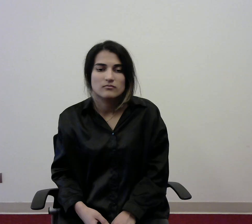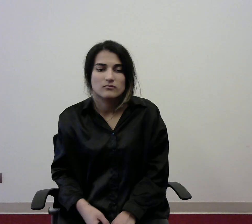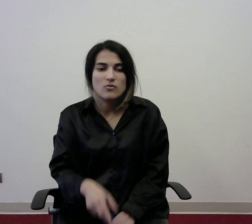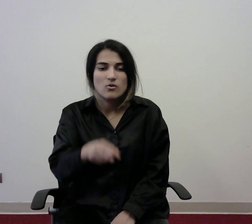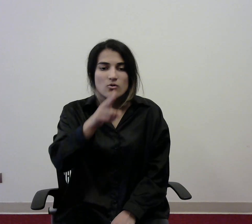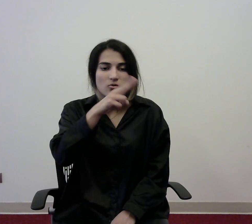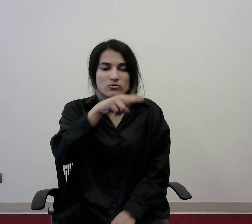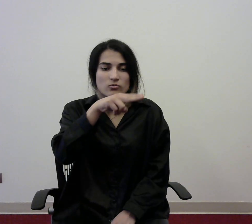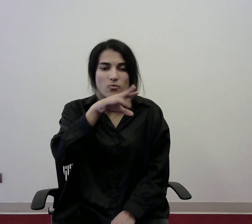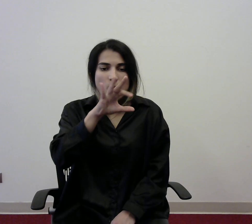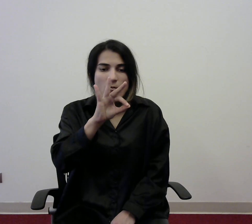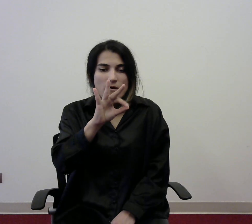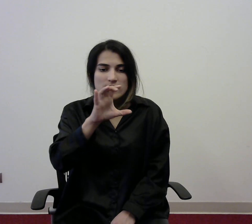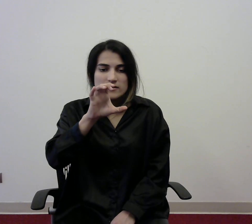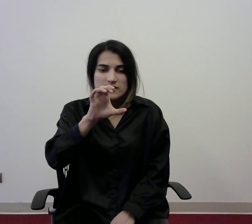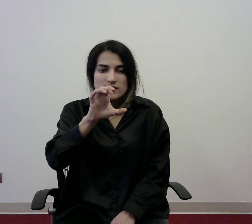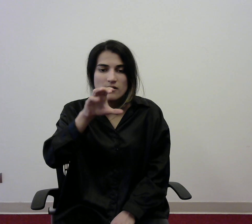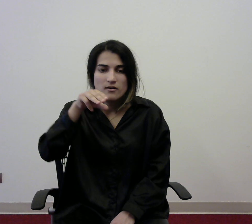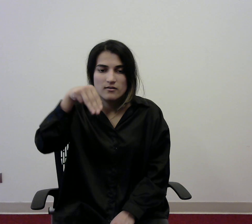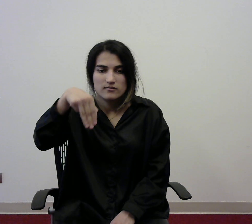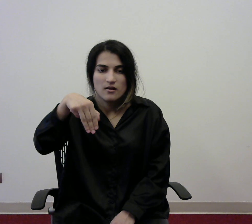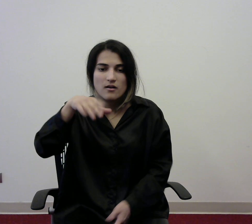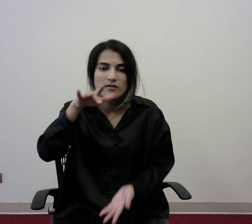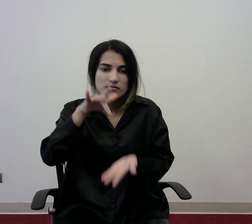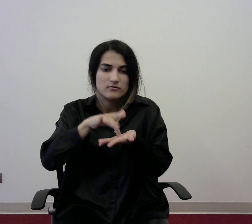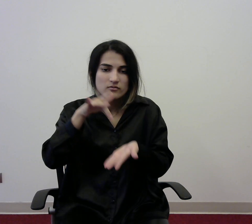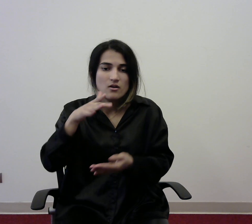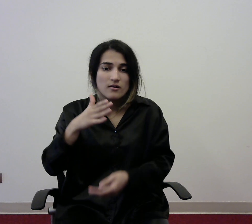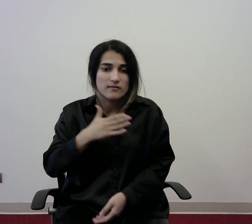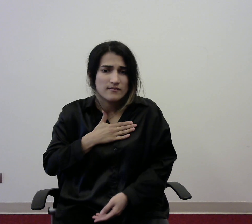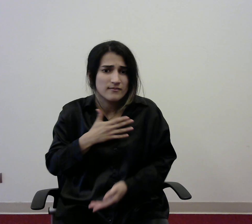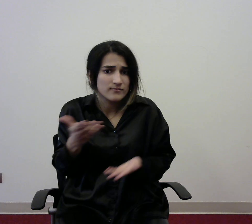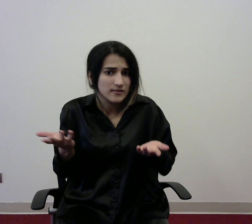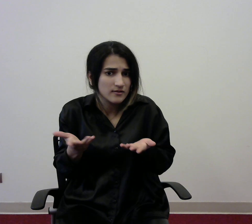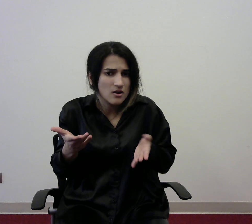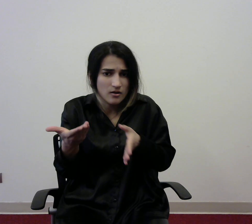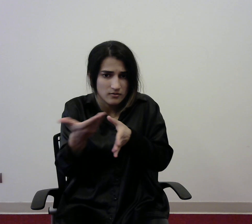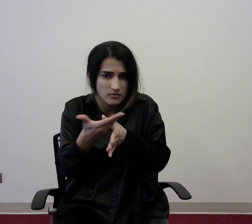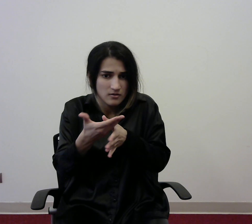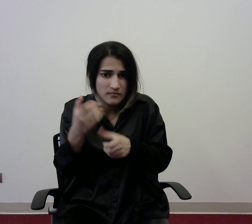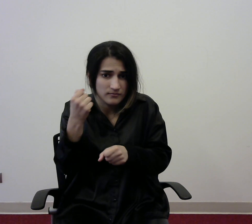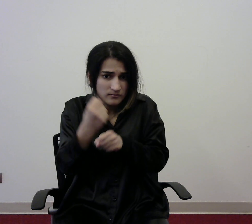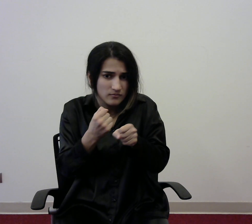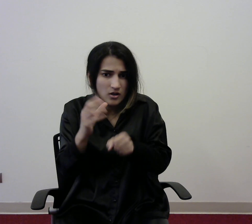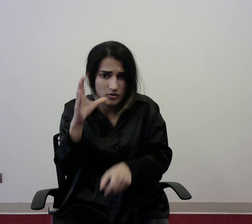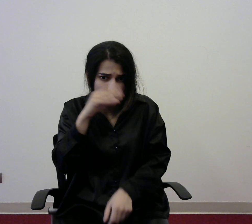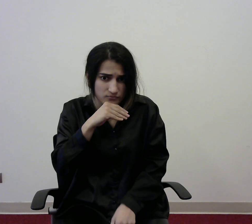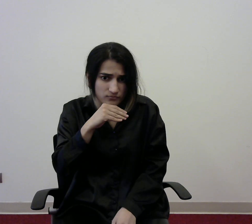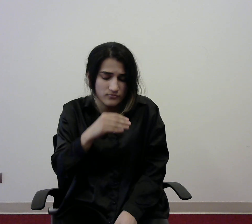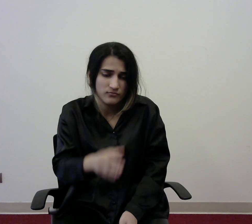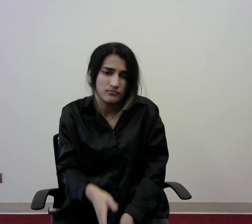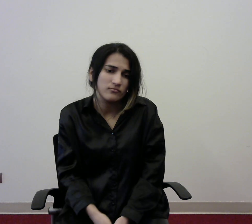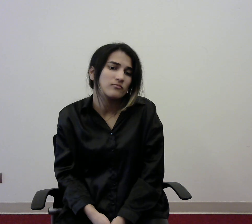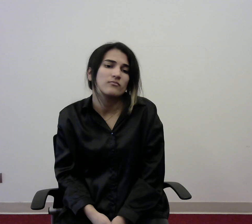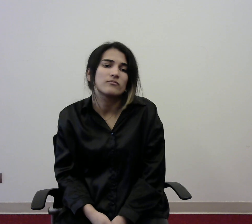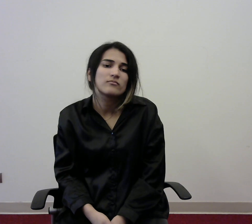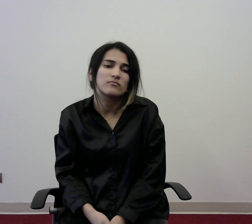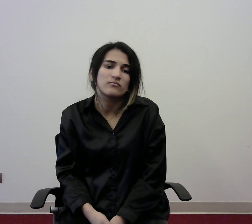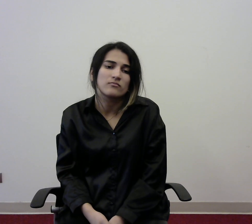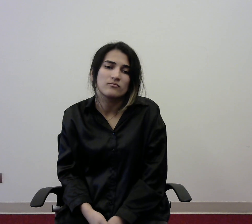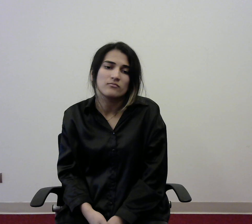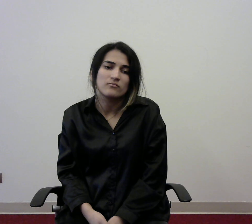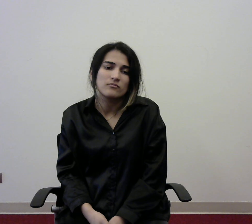DOST Mərkəzləri mənə necə kömək edə bilər?